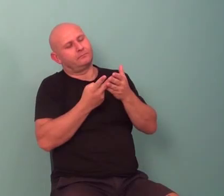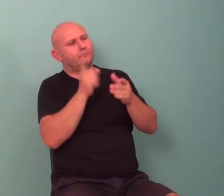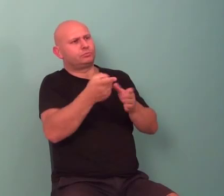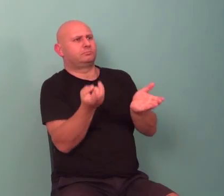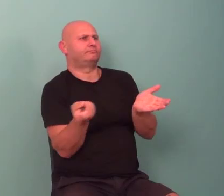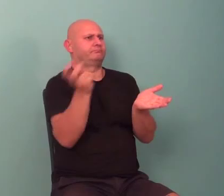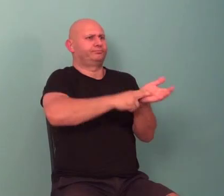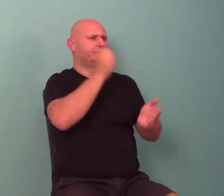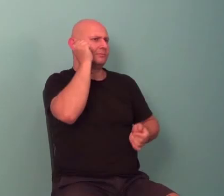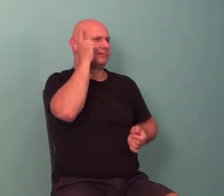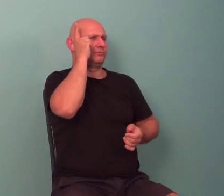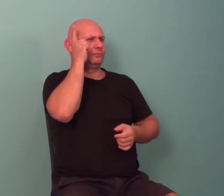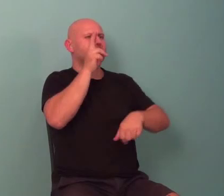Musi wstać rano.